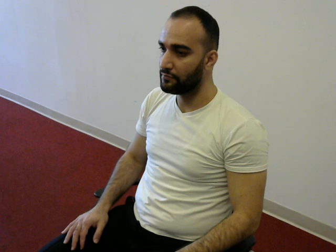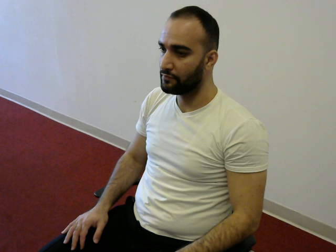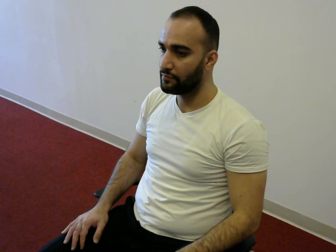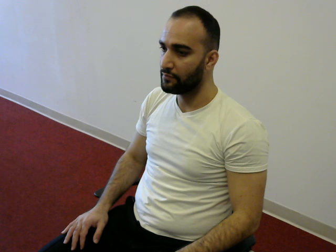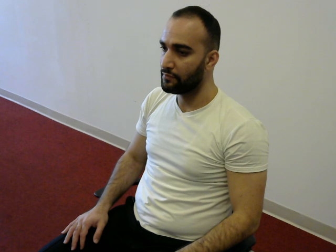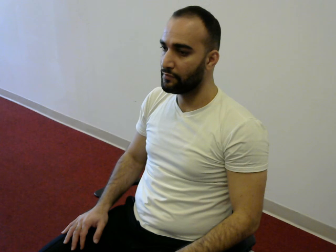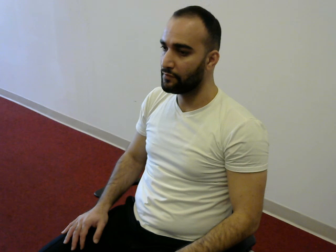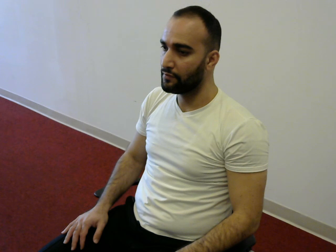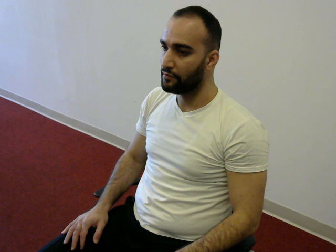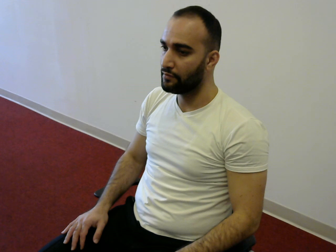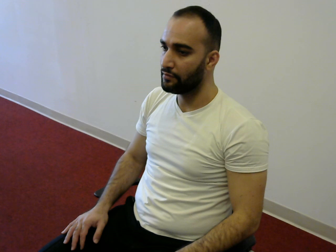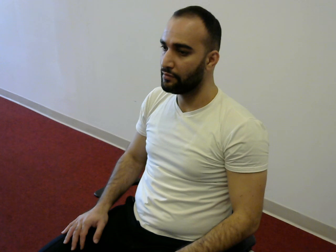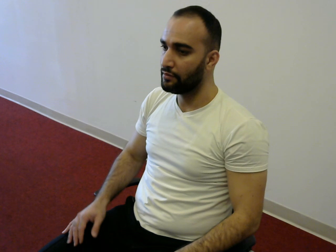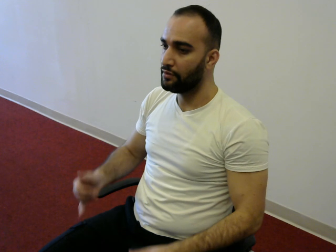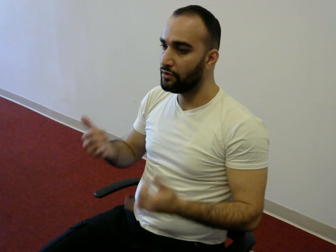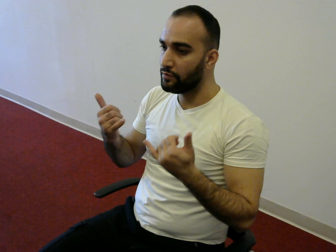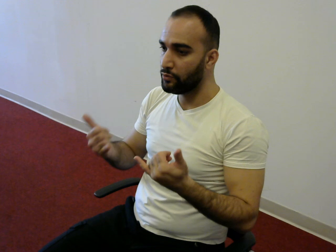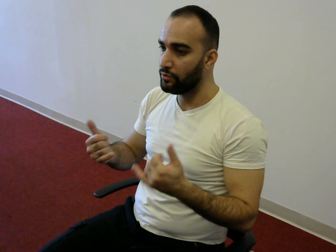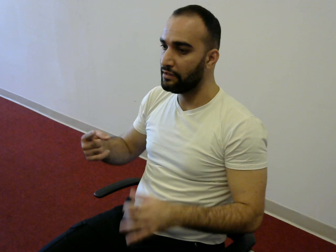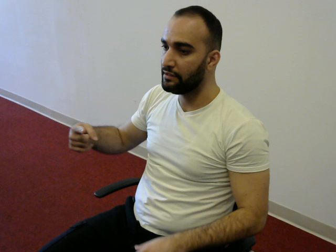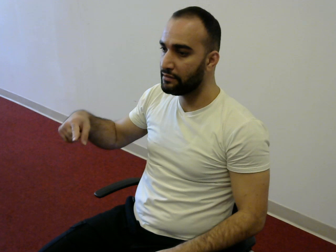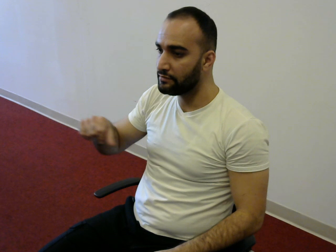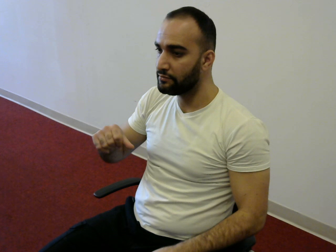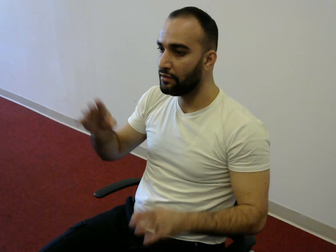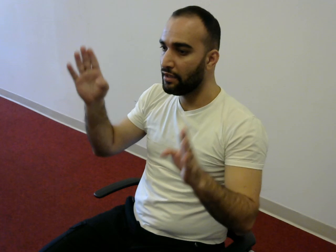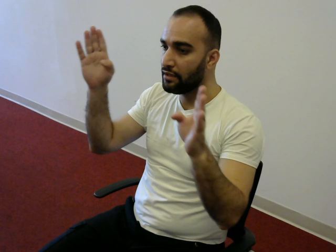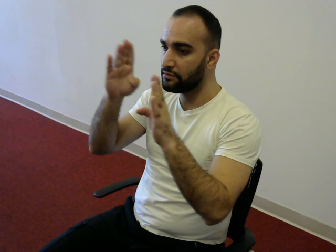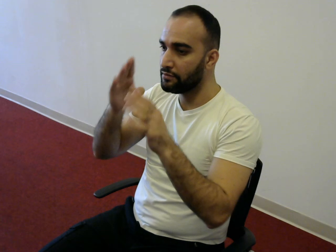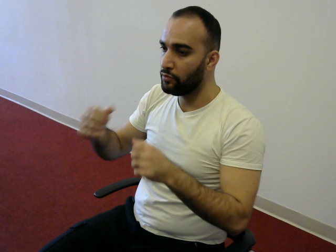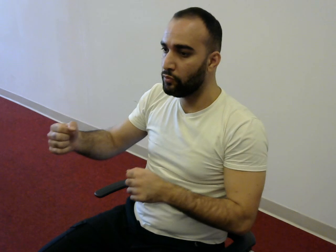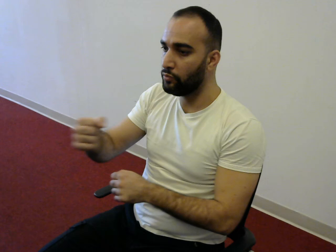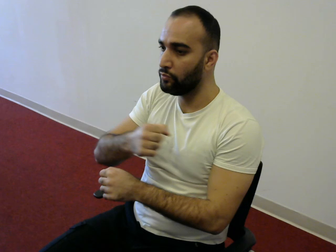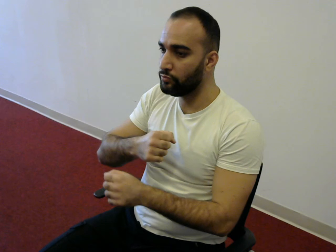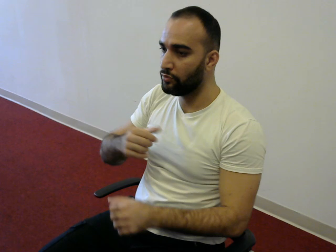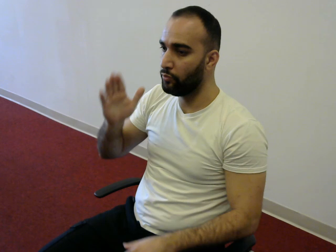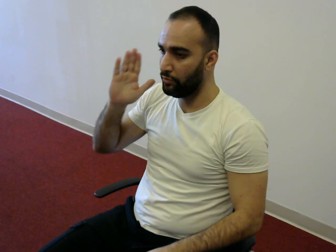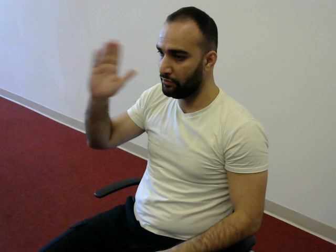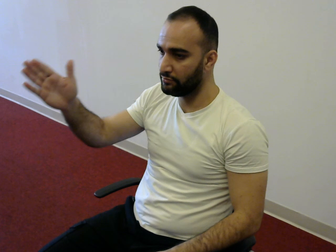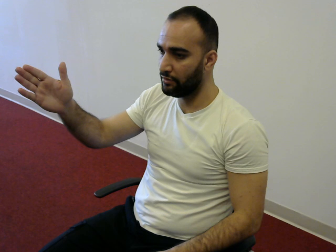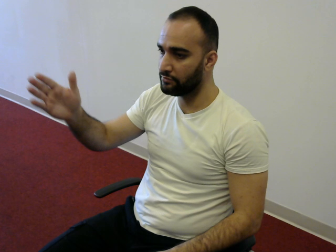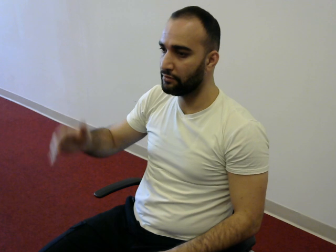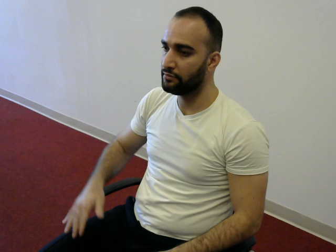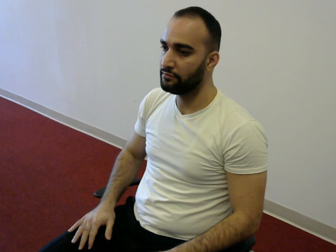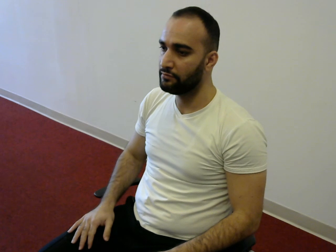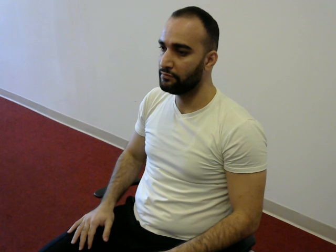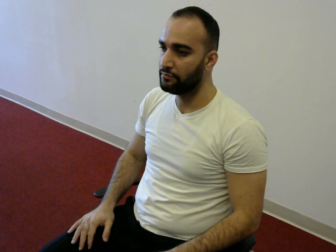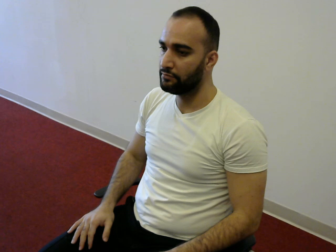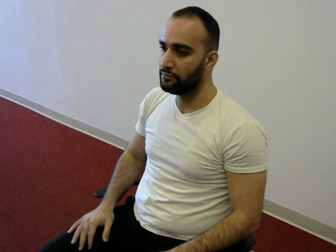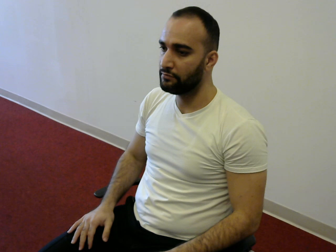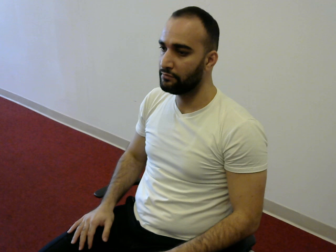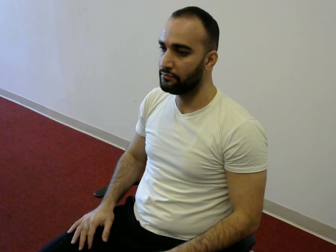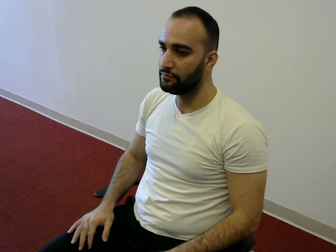Bu həftə hava küləkli olacaq